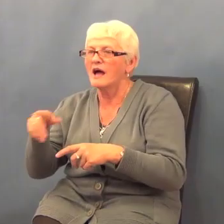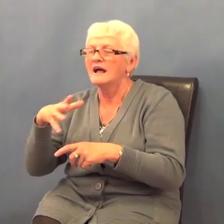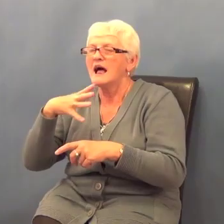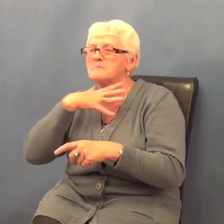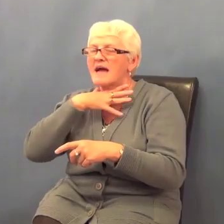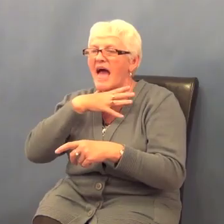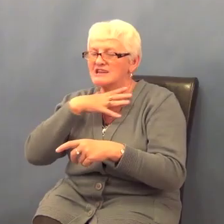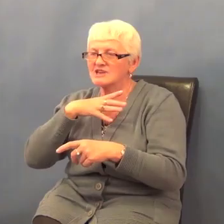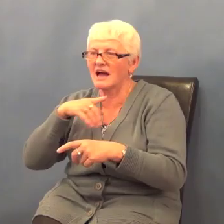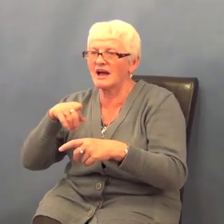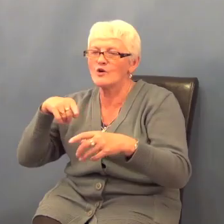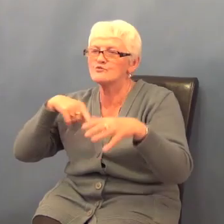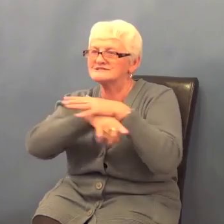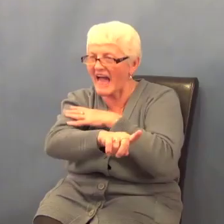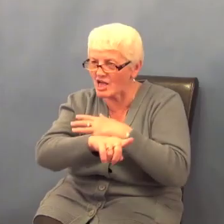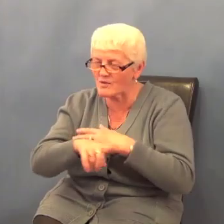Pies uciekł...